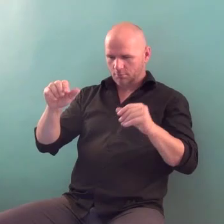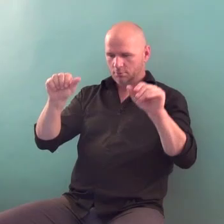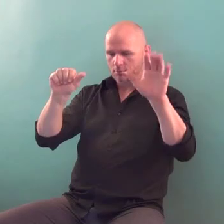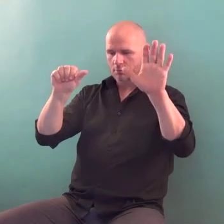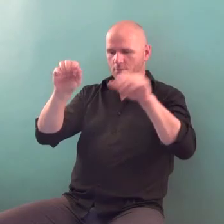O szóstej...